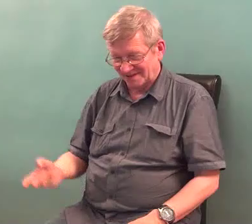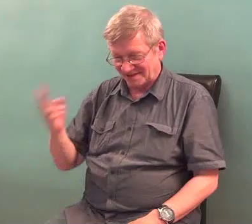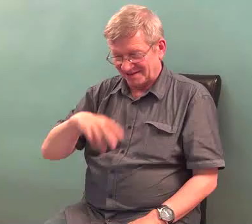Następny.